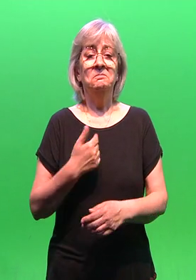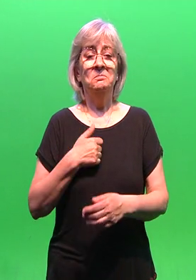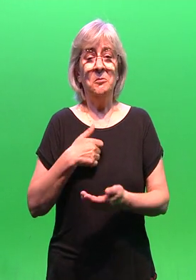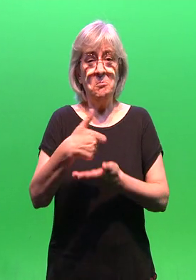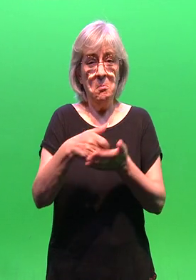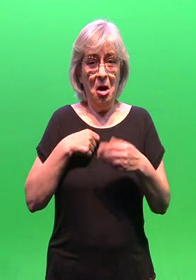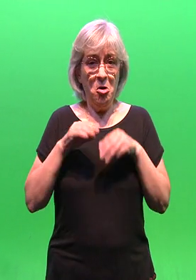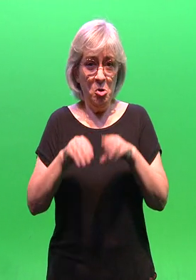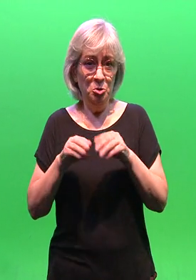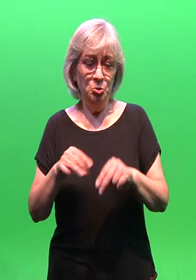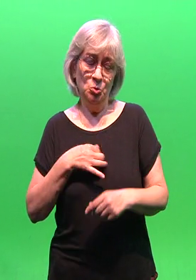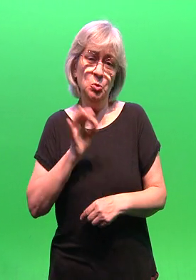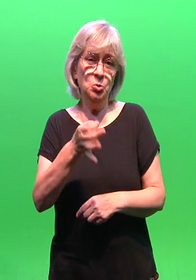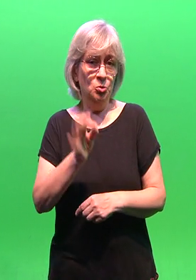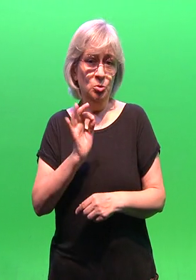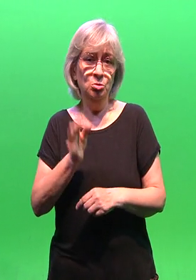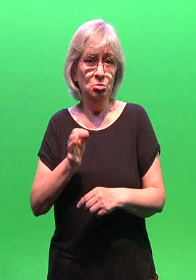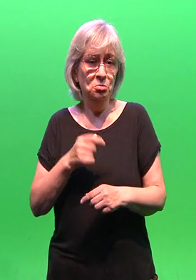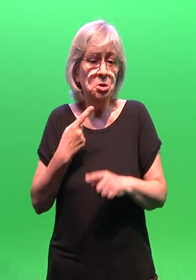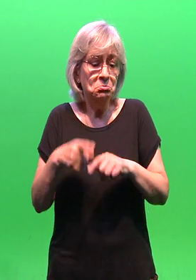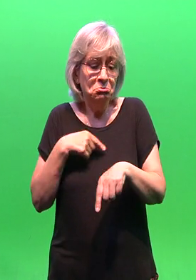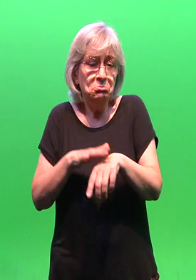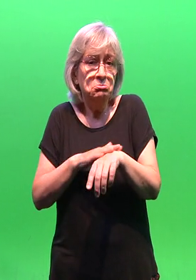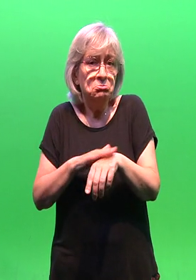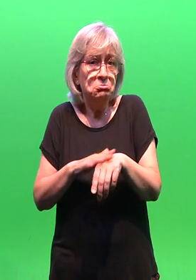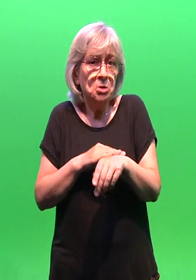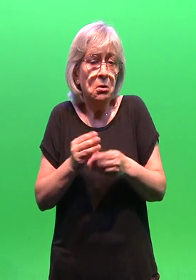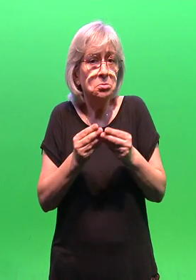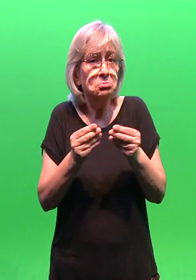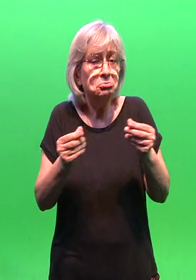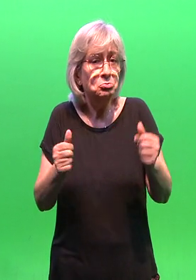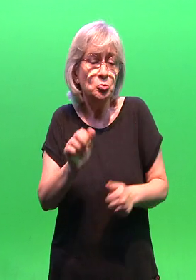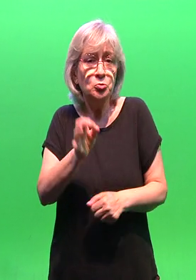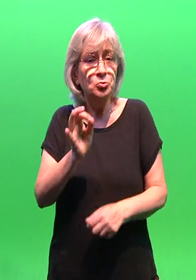Sí, faig servir una pomada, me la poso i em desapareix.